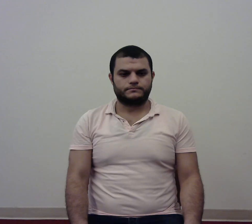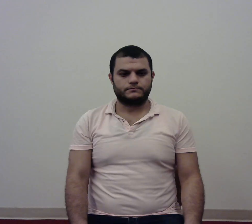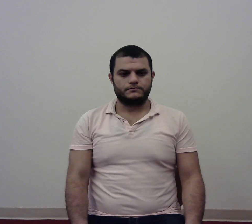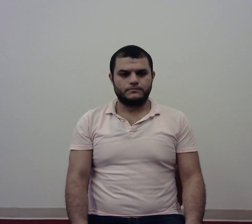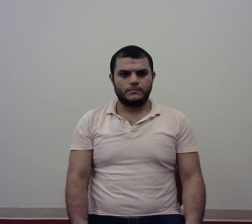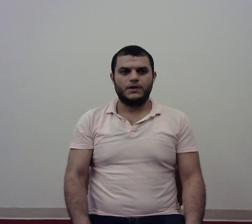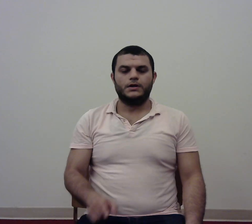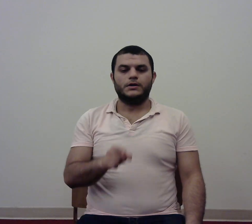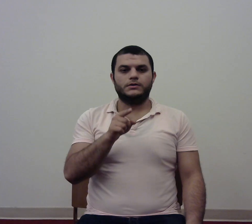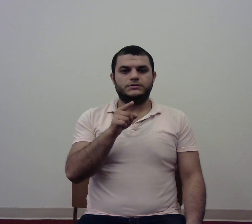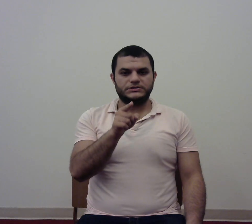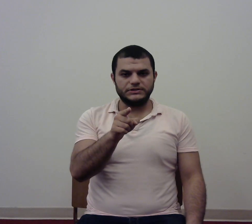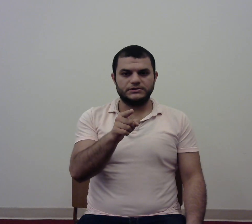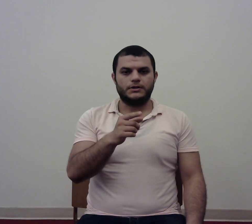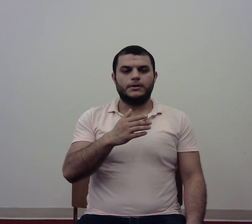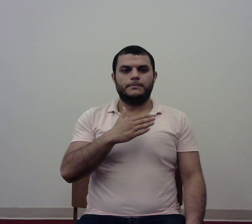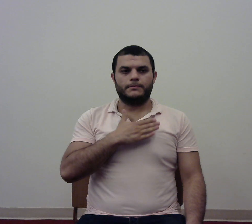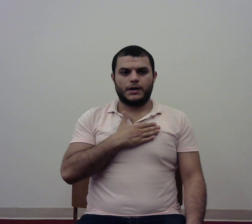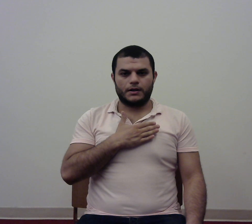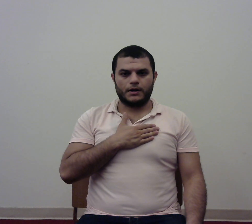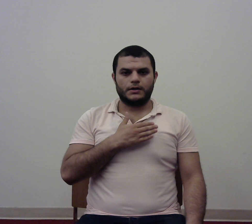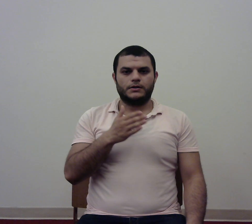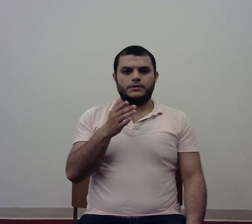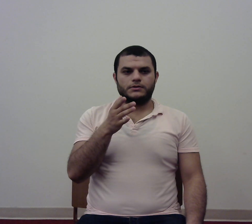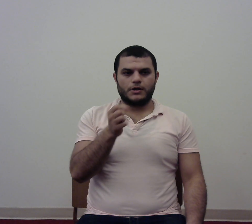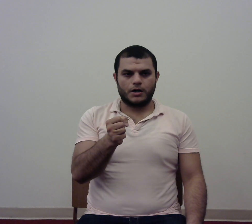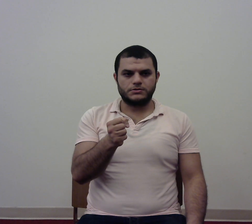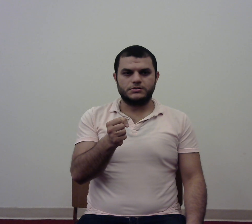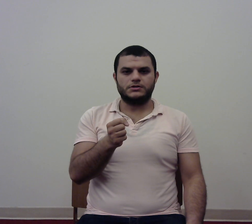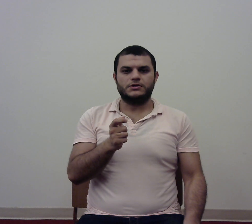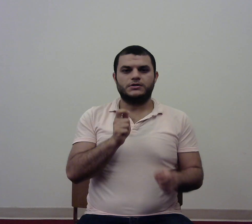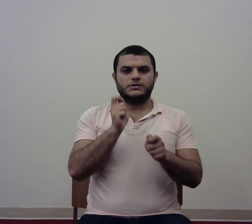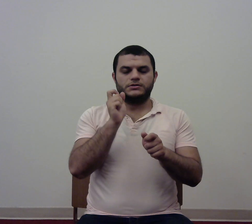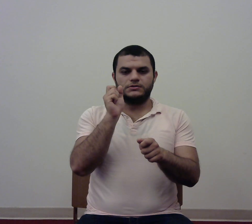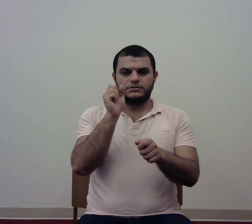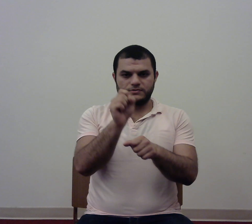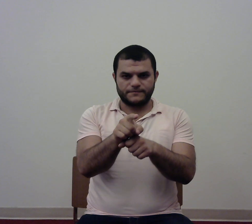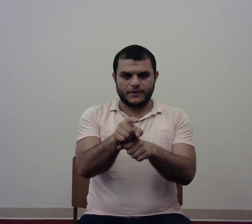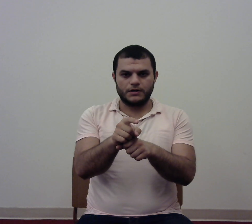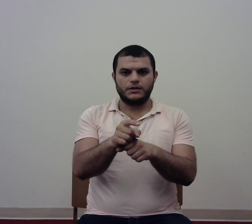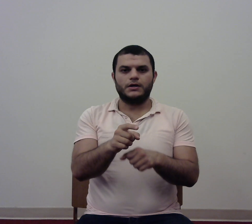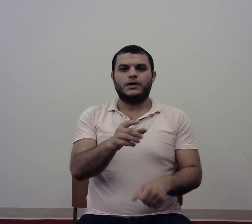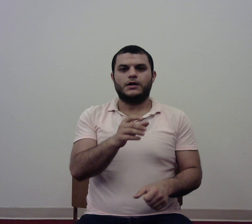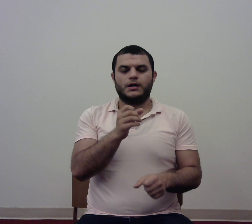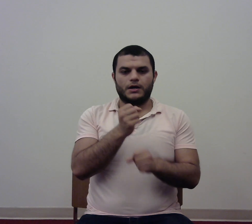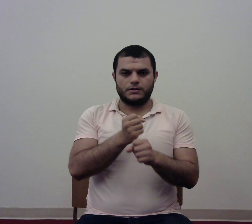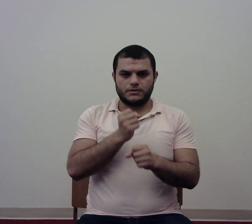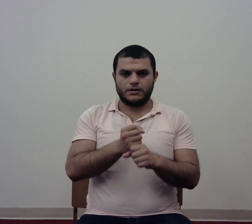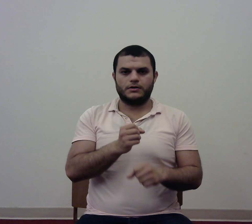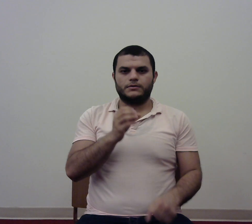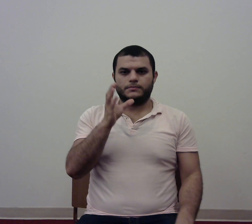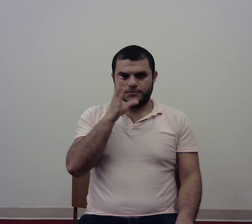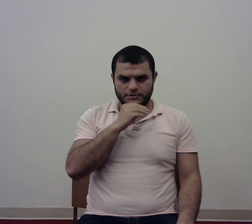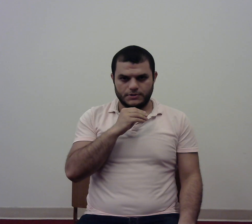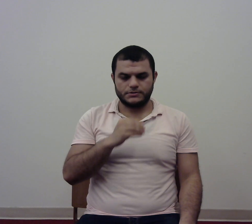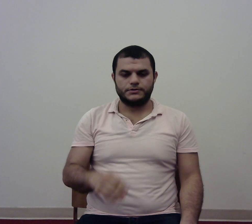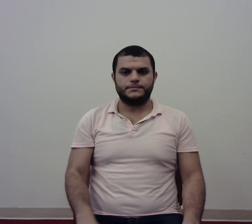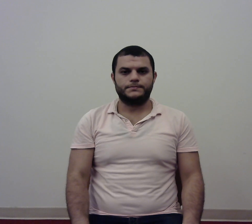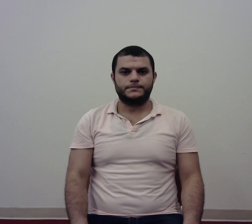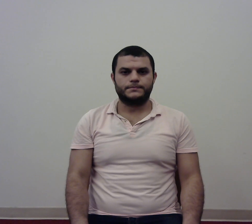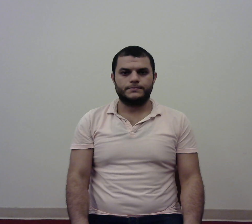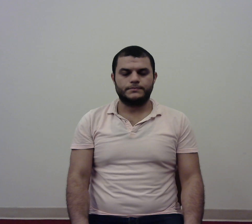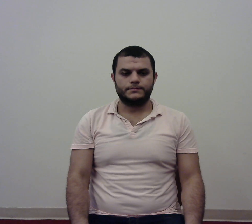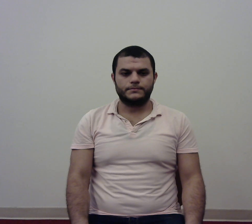Siz mənə taksi sifariş edə bilərsinizmi?